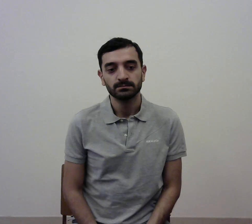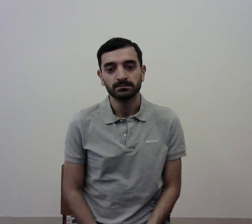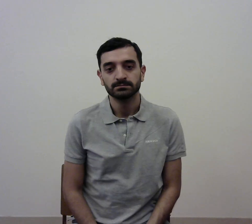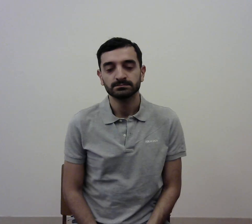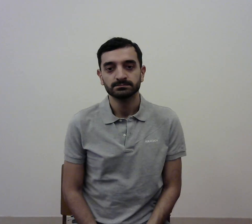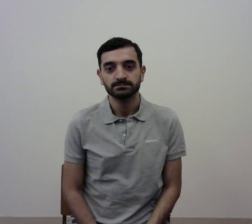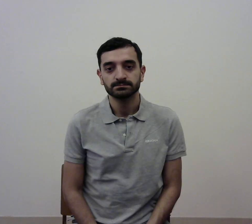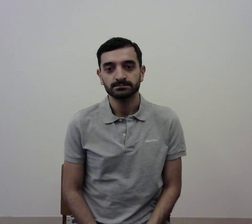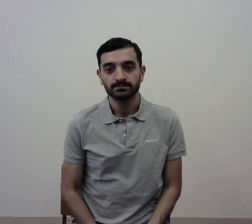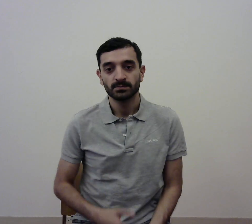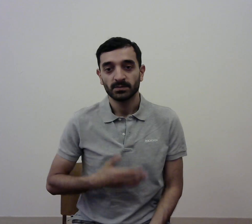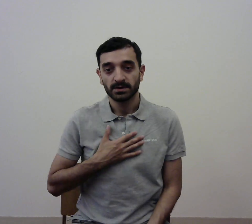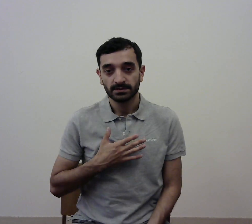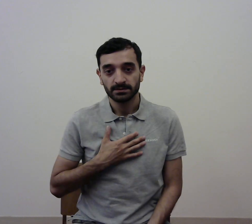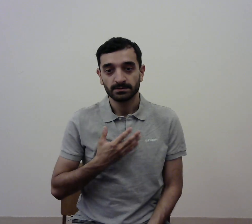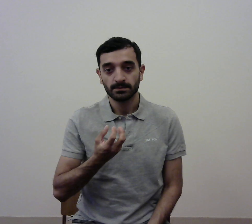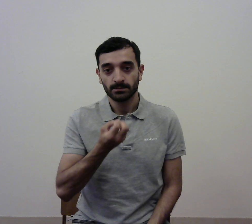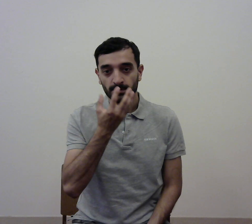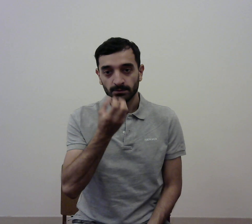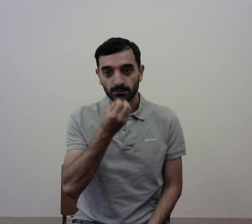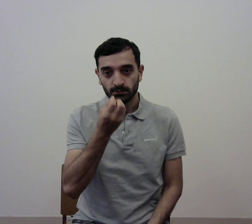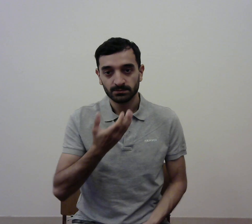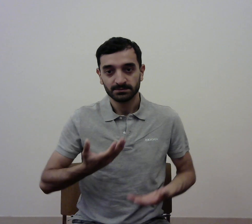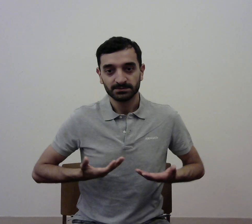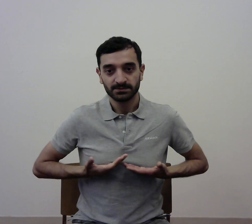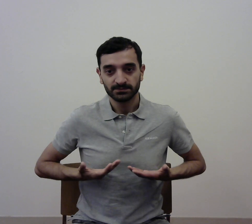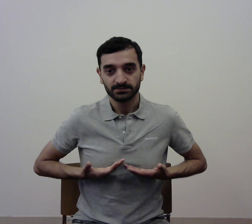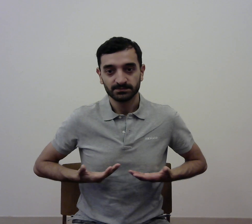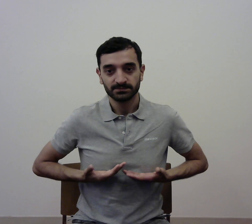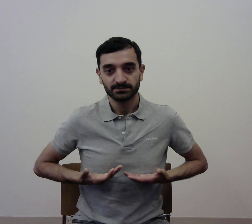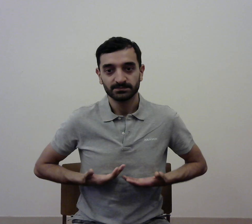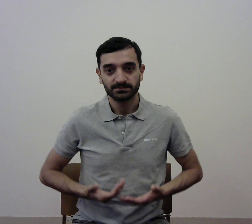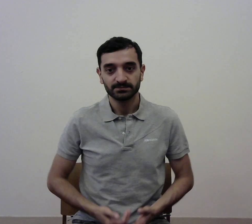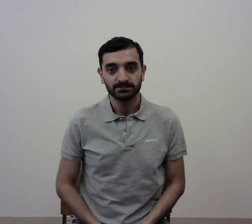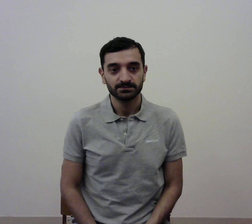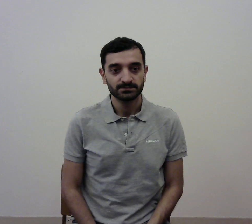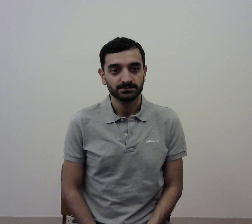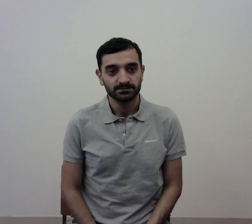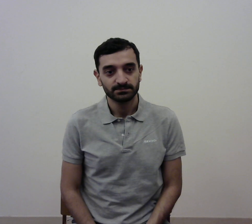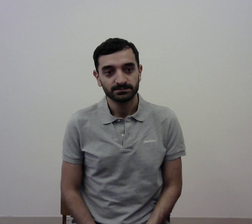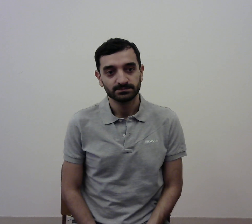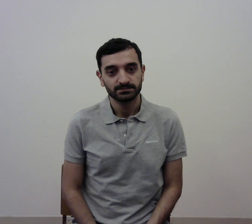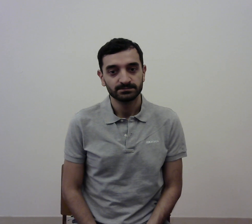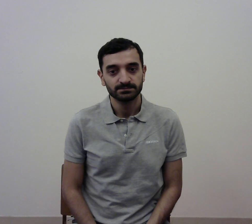Mən Bakıda yaşayıram